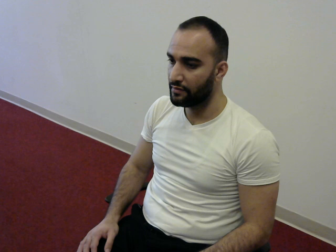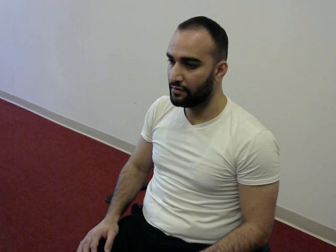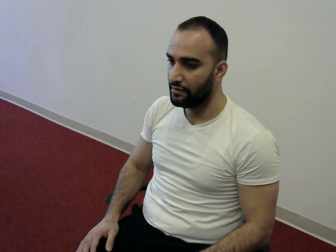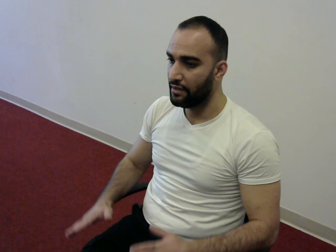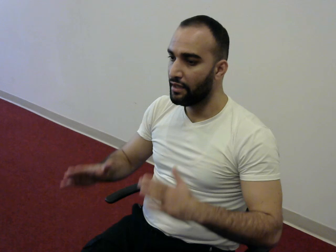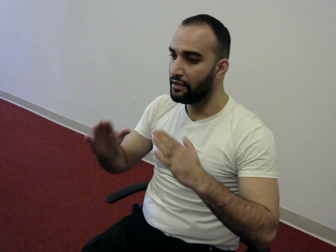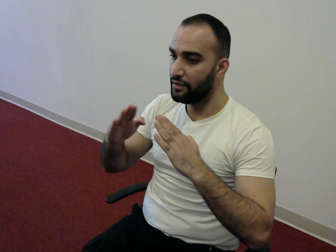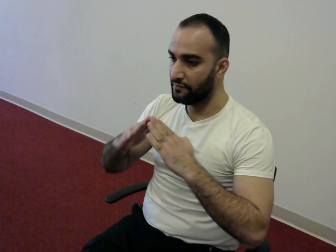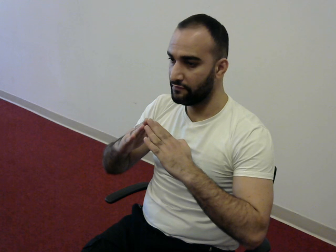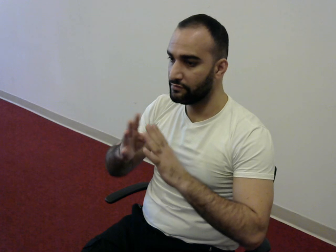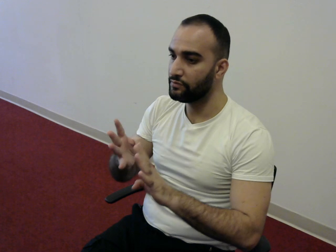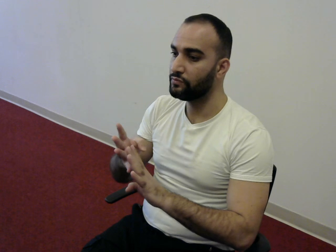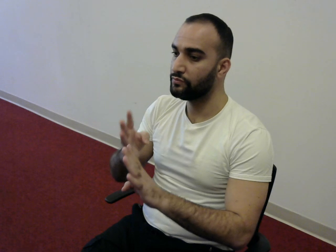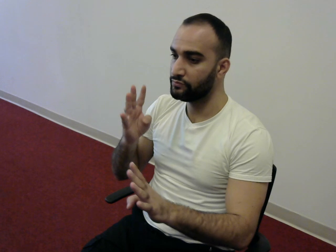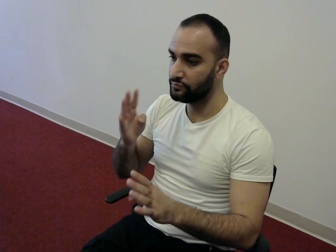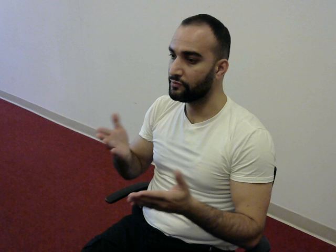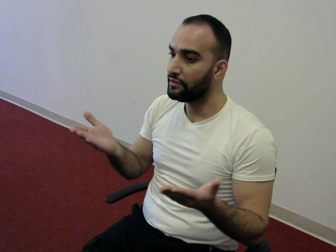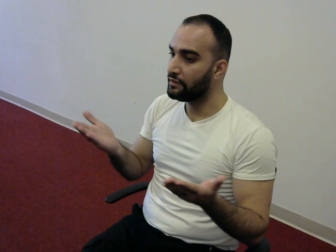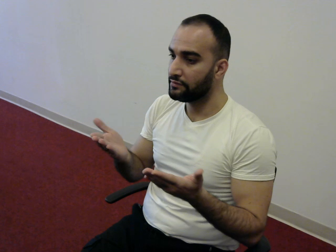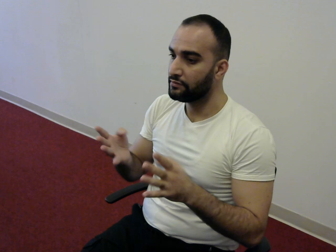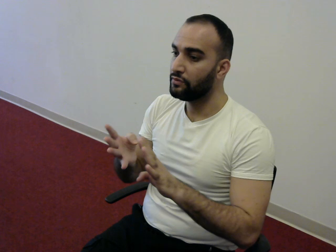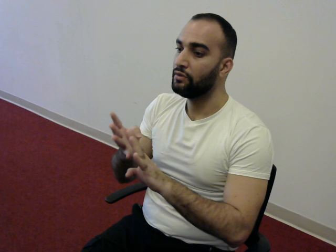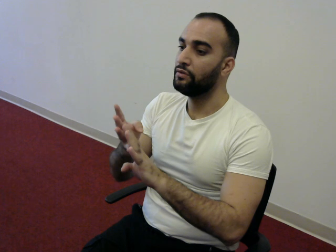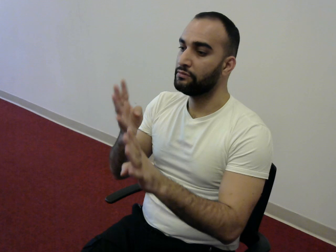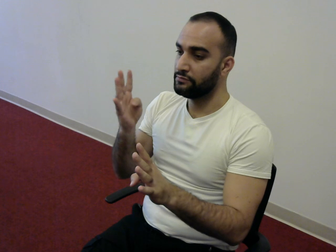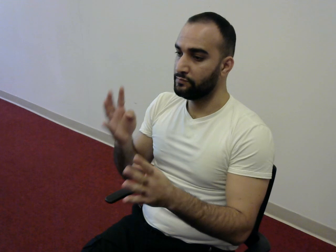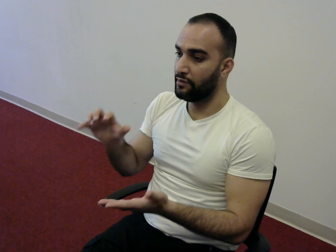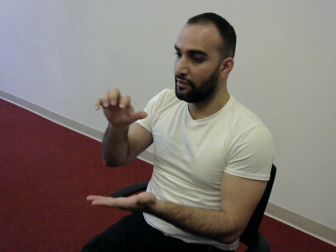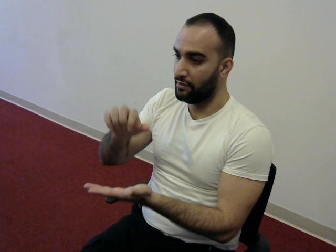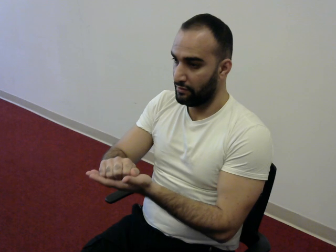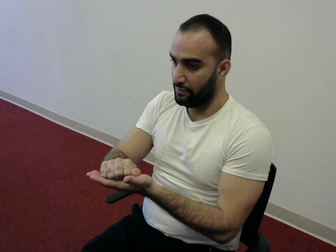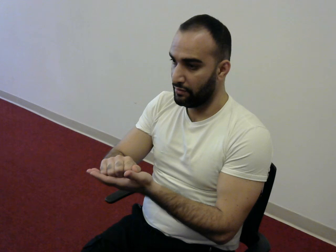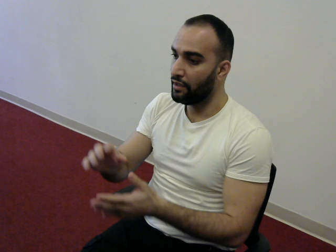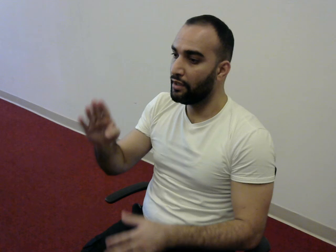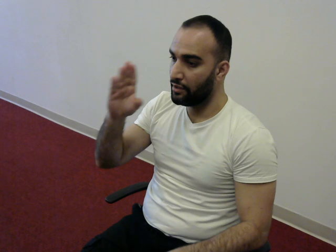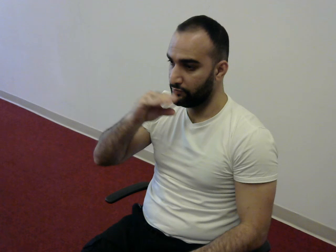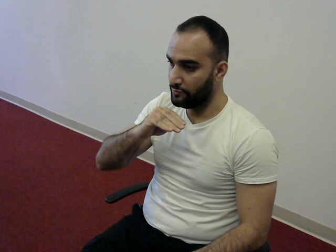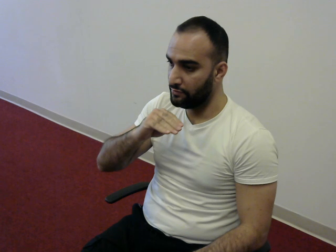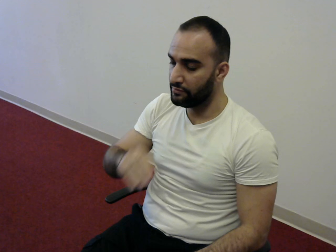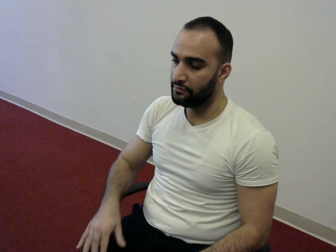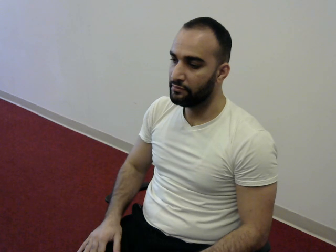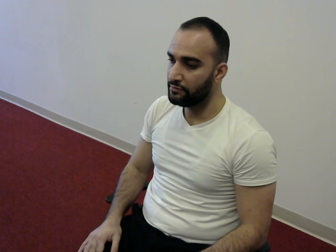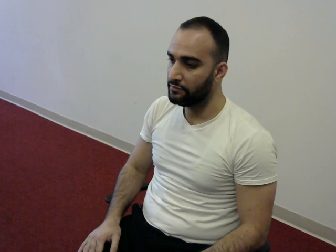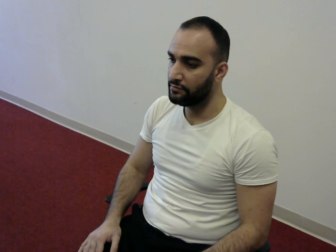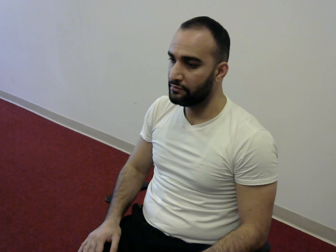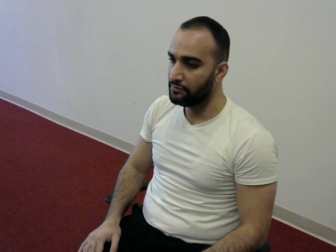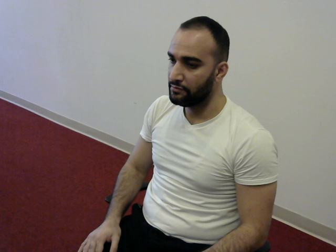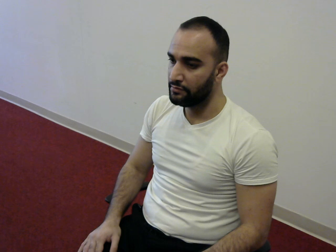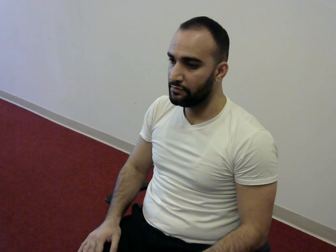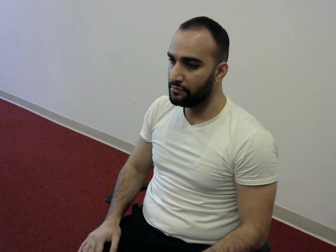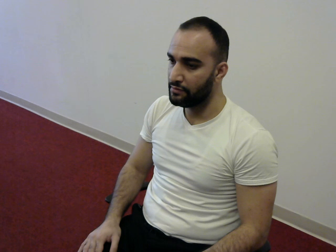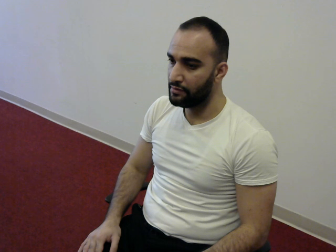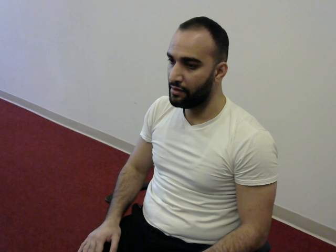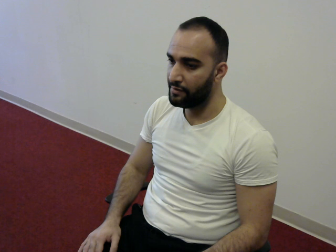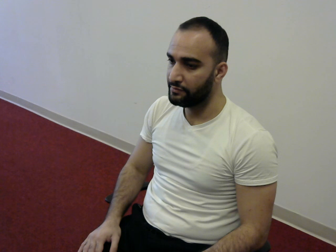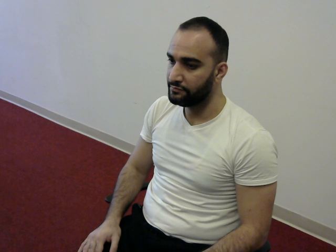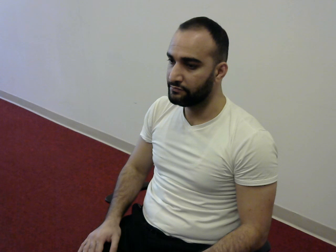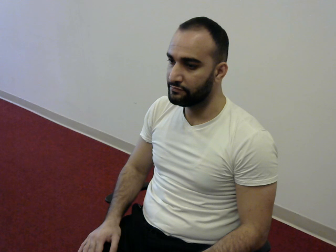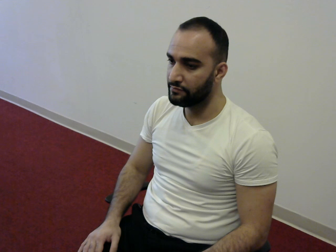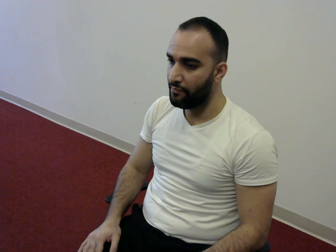Ev növbəsinə necə növbə tuta bilərəm?